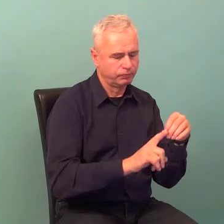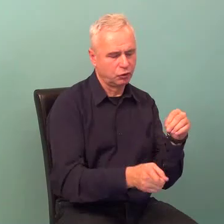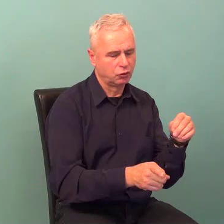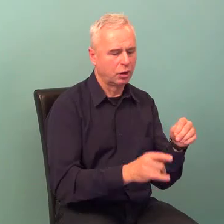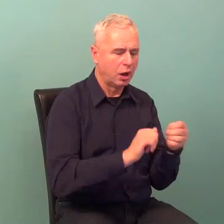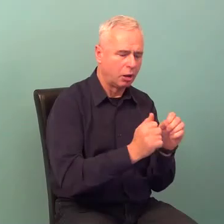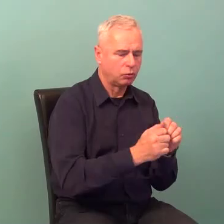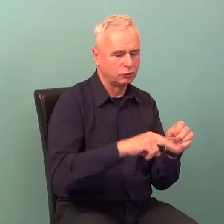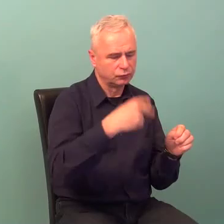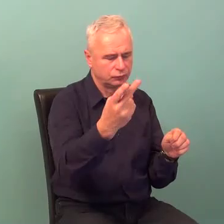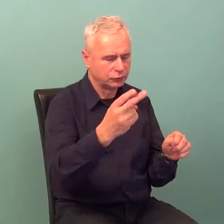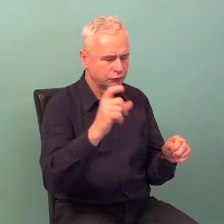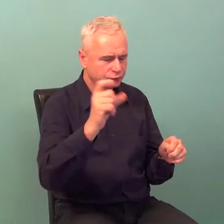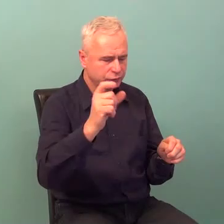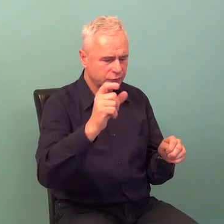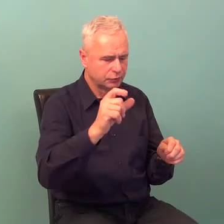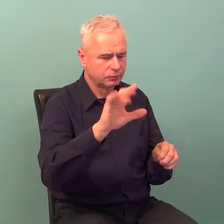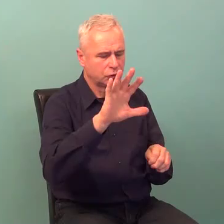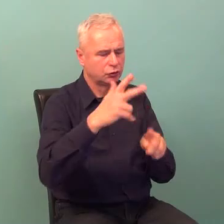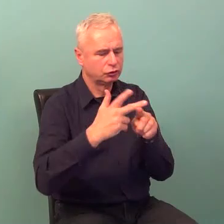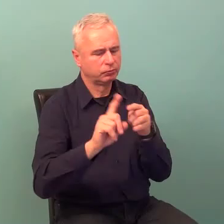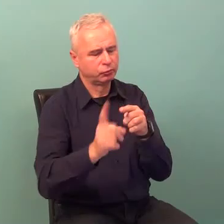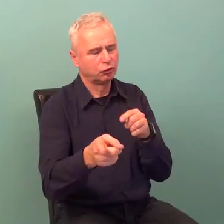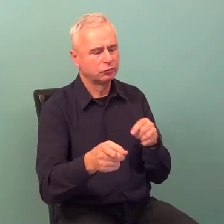Albo w drugi czwartek po piątej trzydzieści.